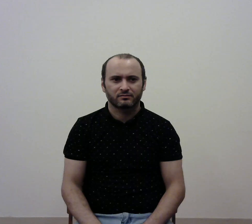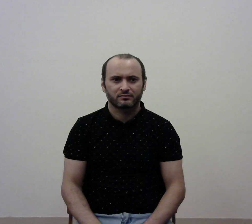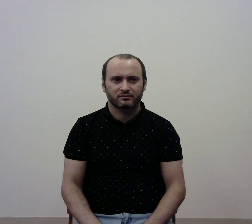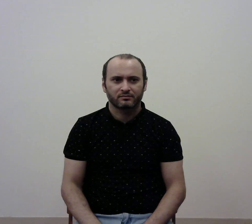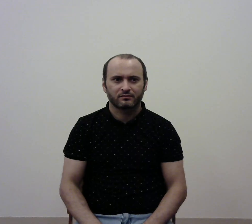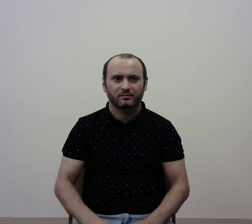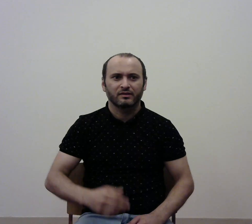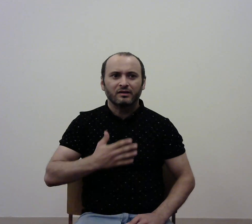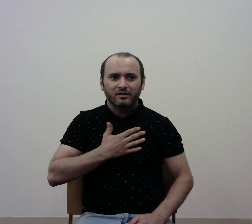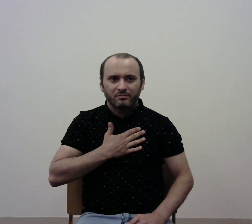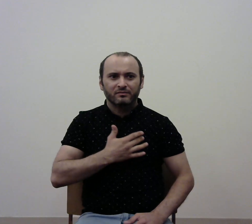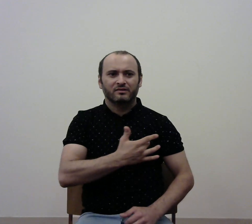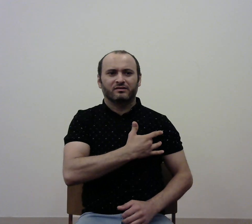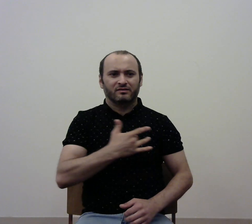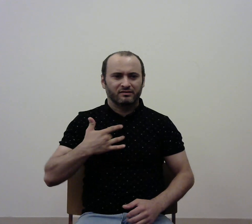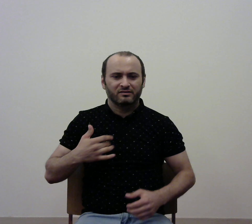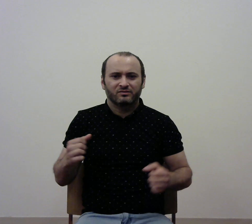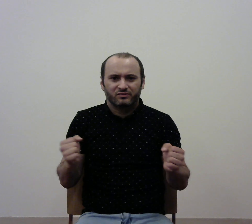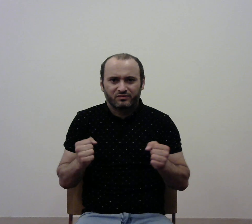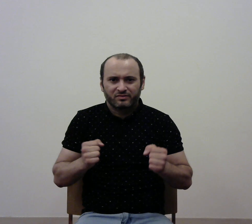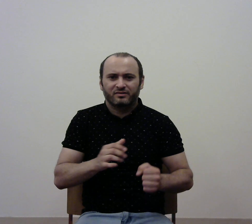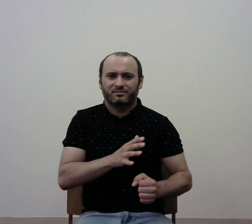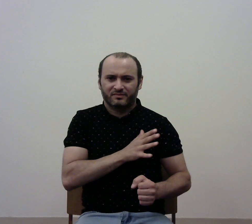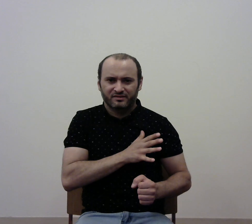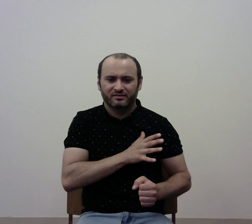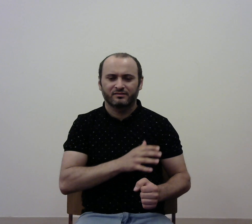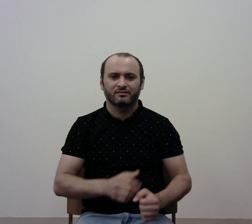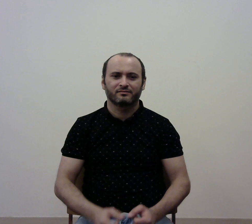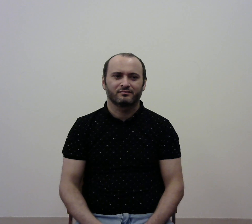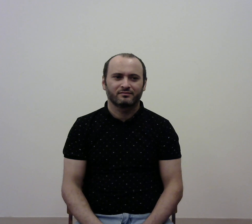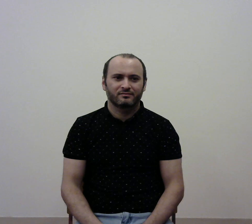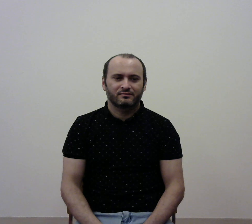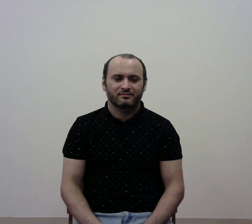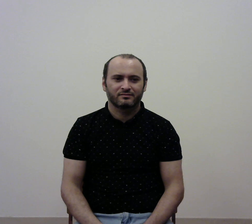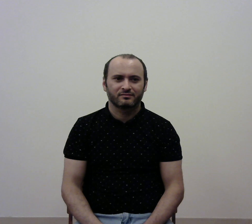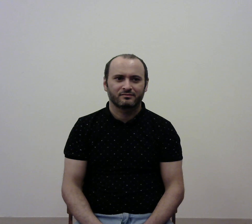Mən sətəlcəm olmuşam